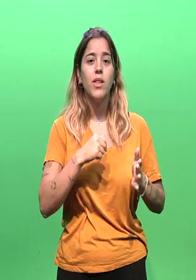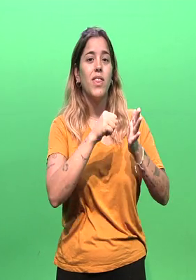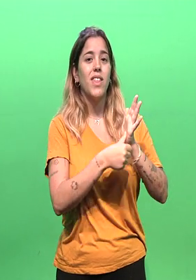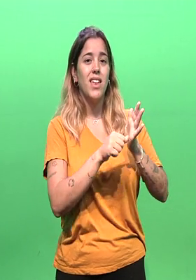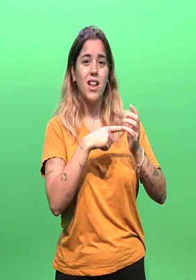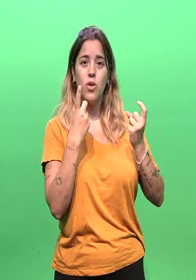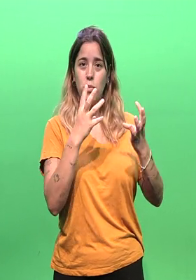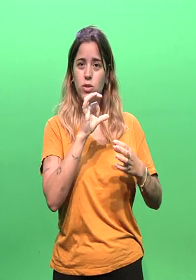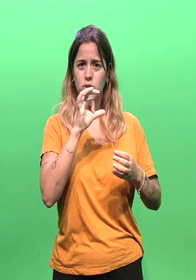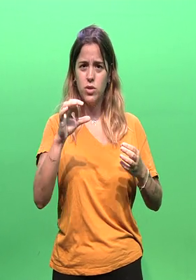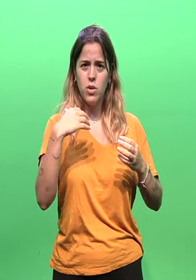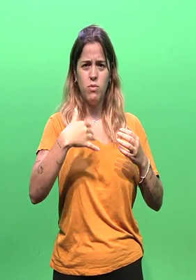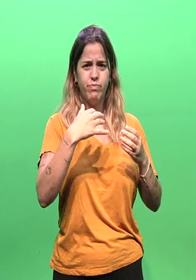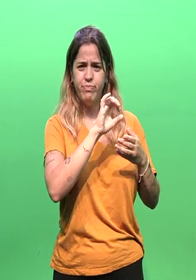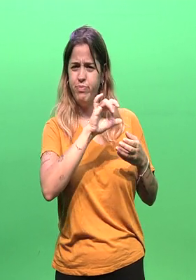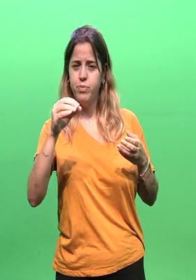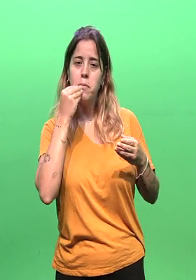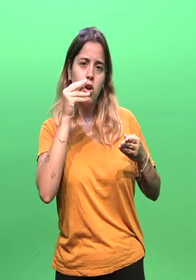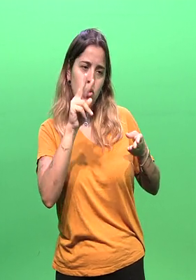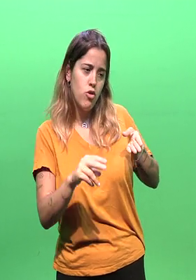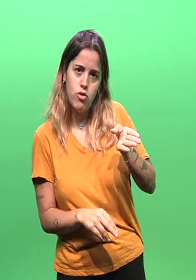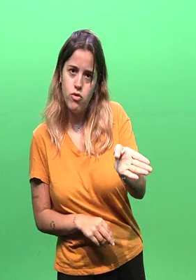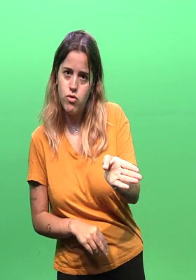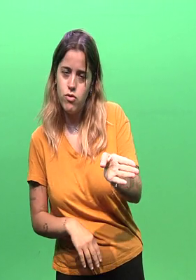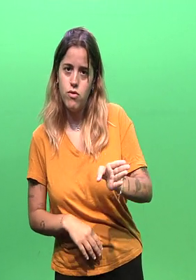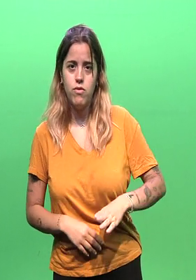El meu DNI i el número de la targeta sanitària és molt llarg, és millor que el miris directament.